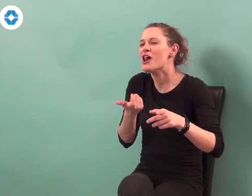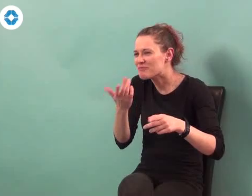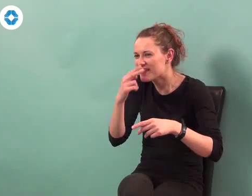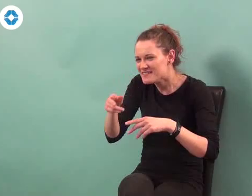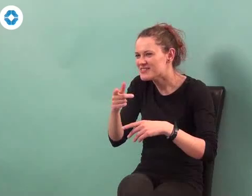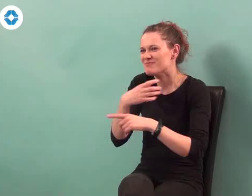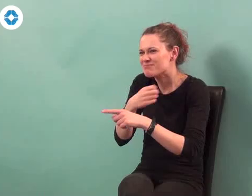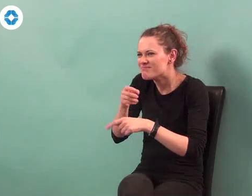Jest podenerwowany i biegnie za nim.